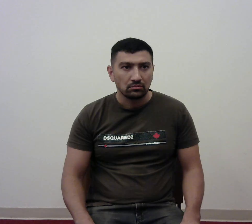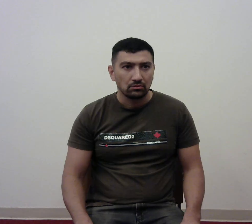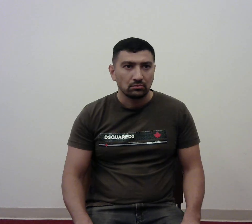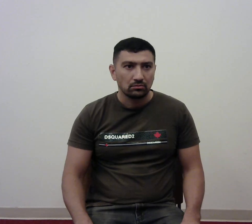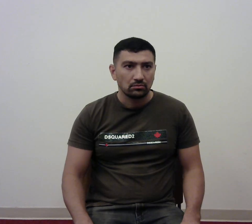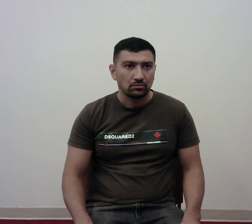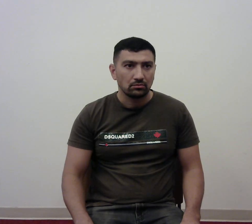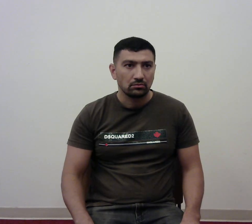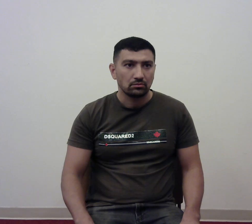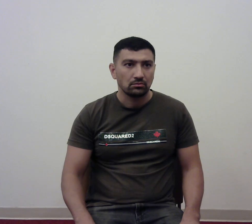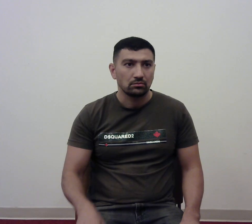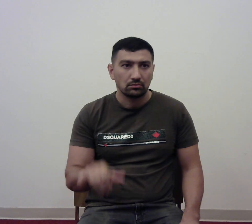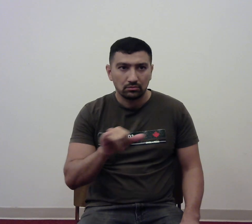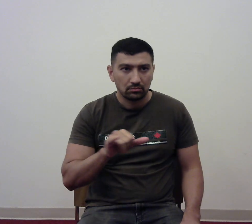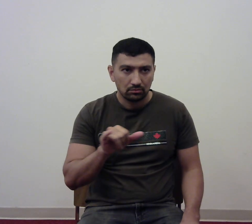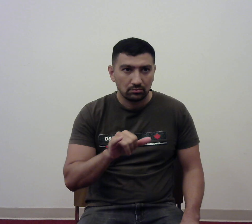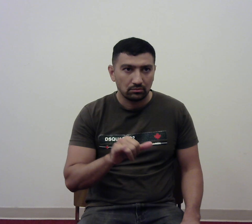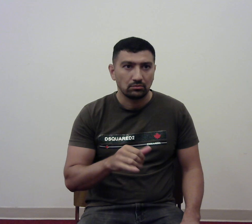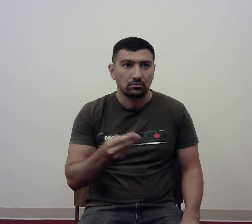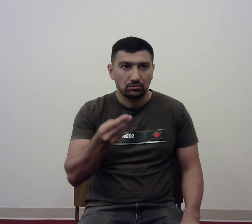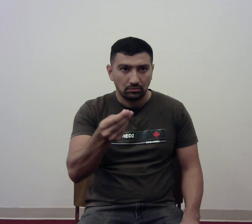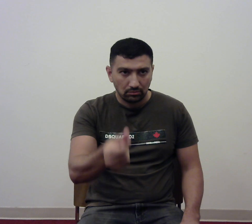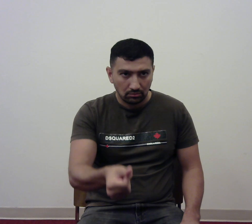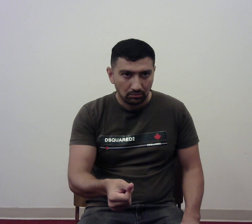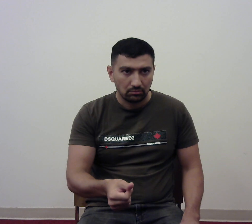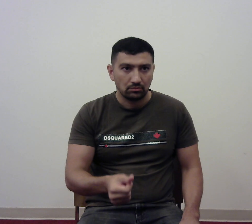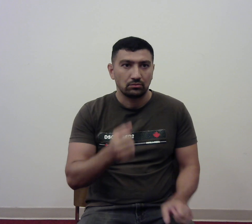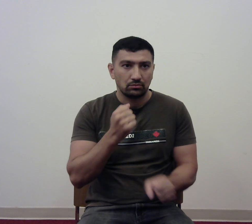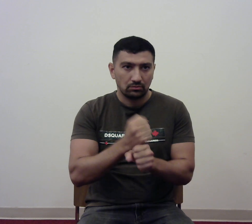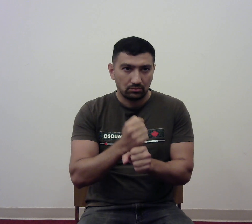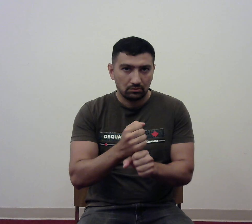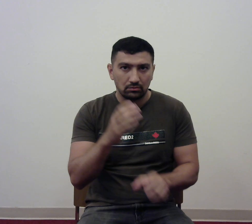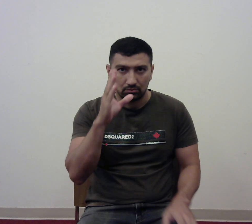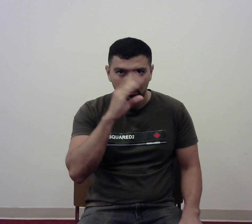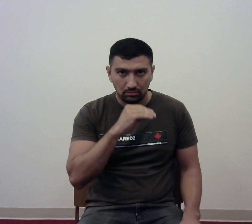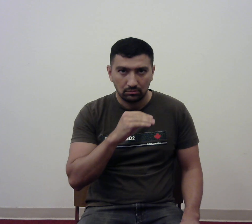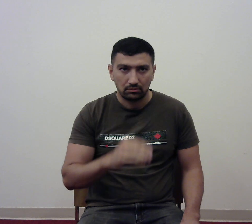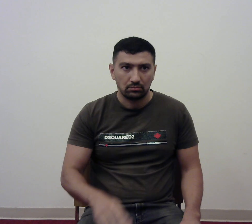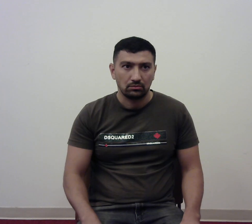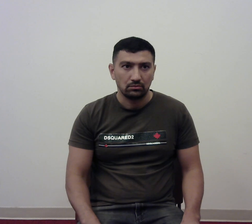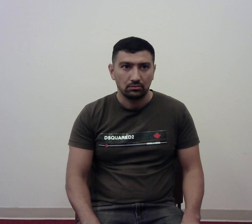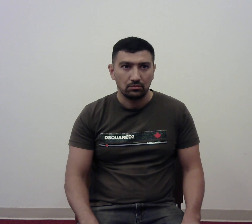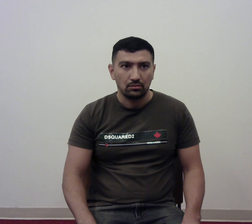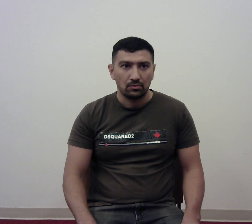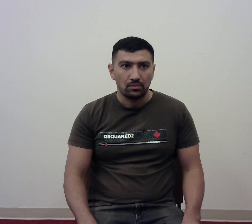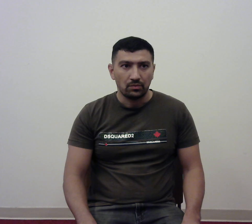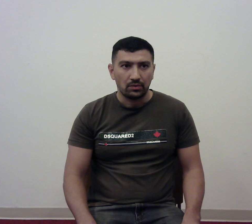Harda ödəniş edə bilərəm?